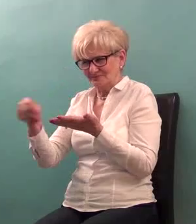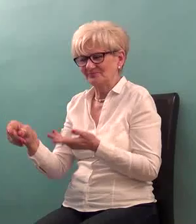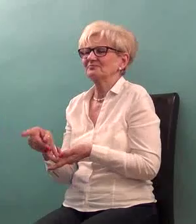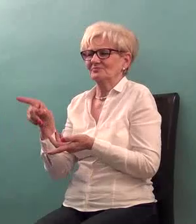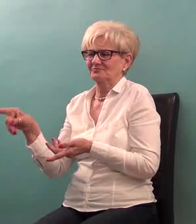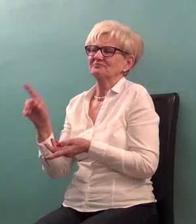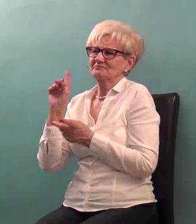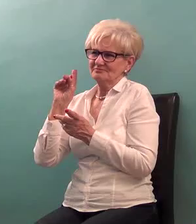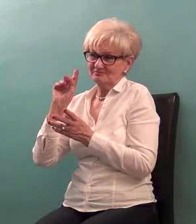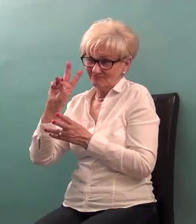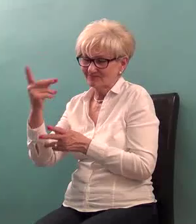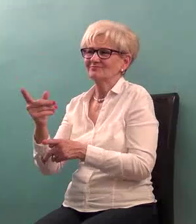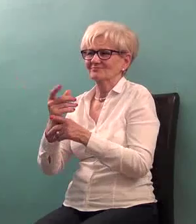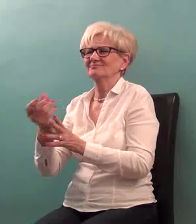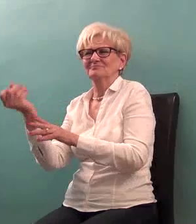Znowu rzuca kamieniem.